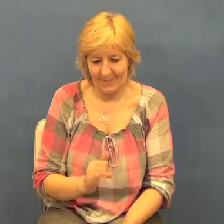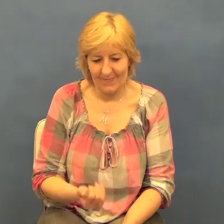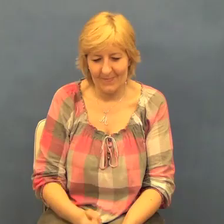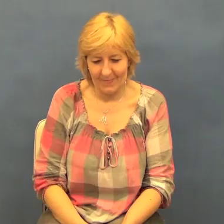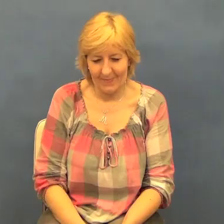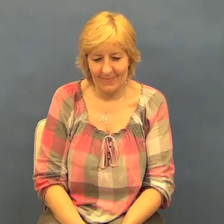Faktycznie.